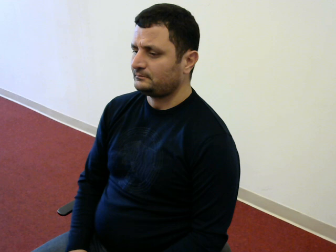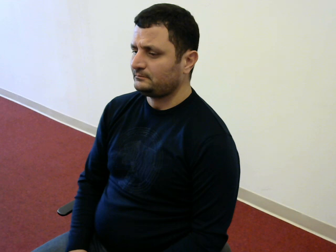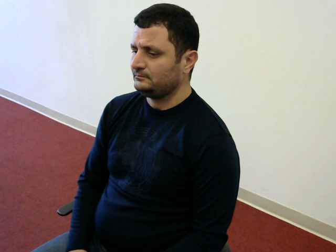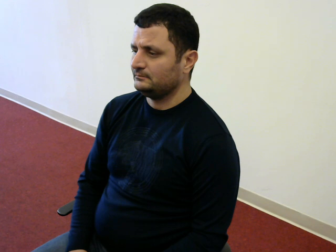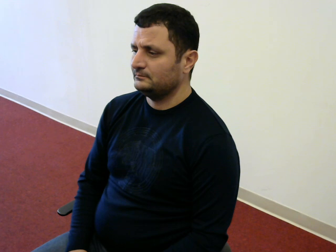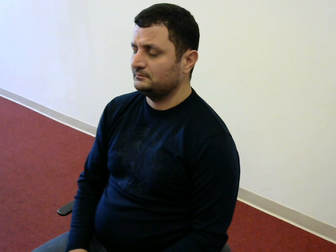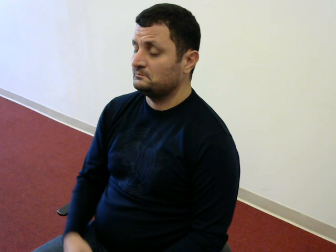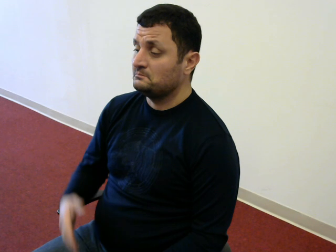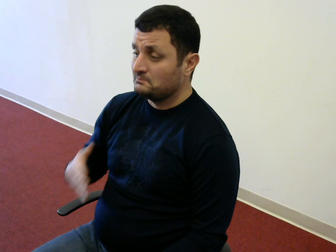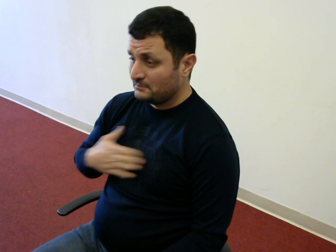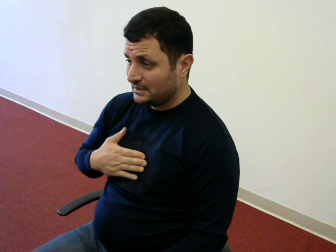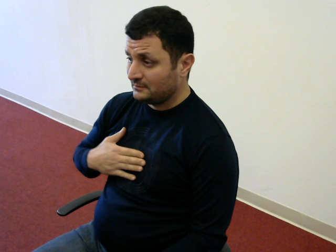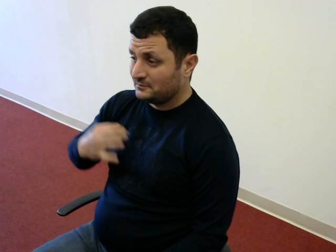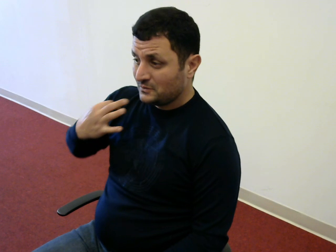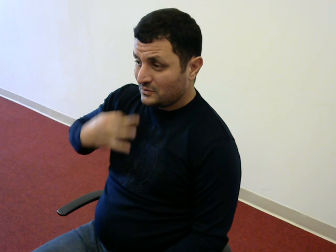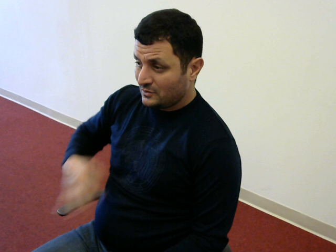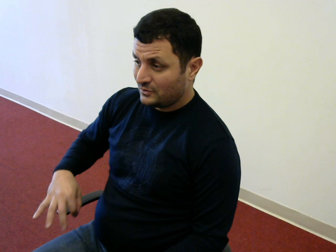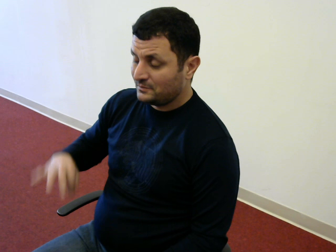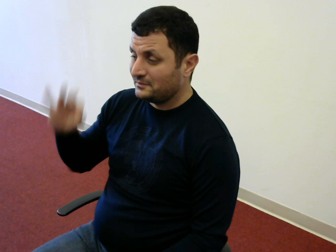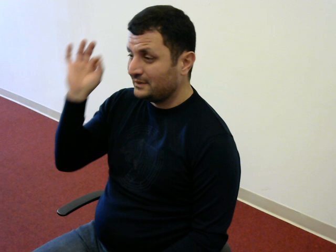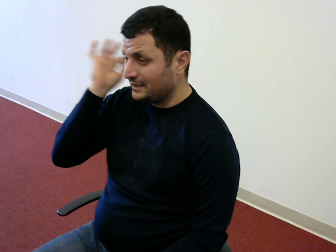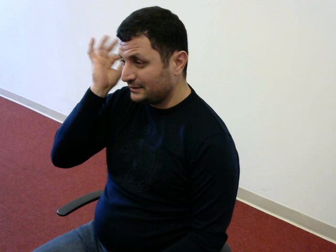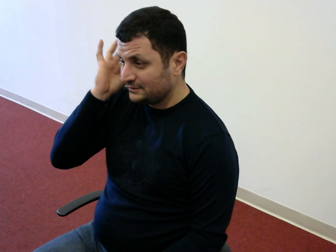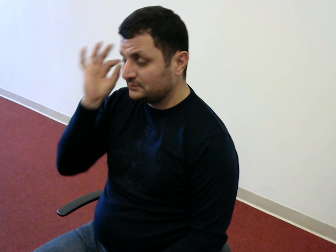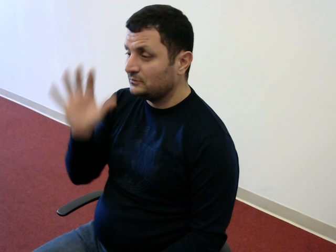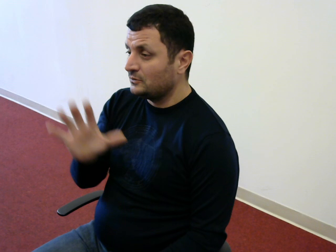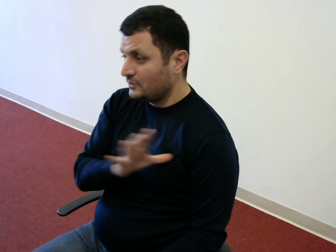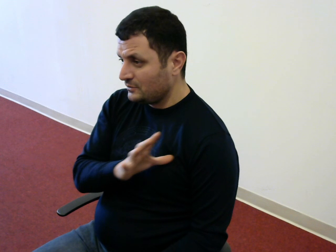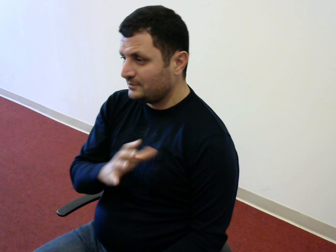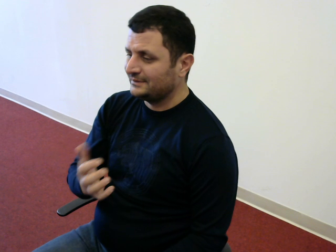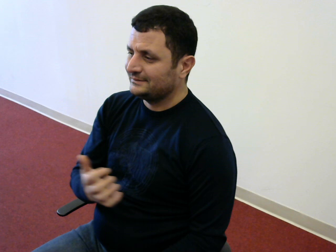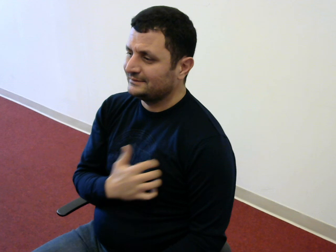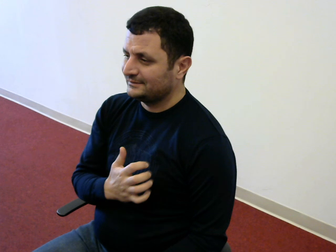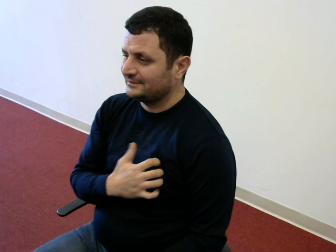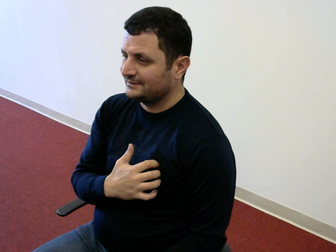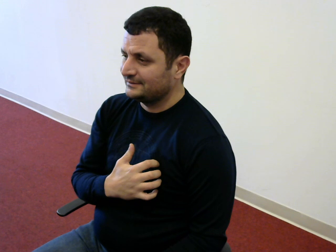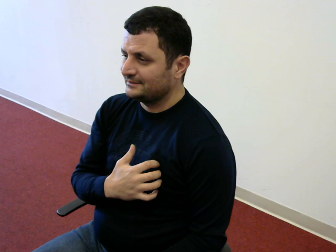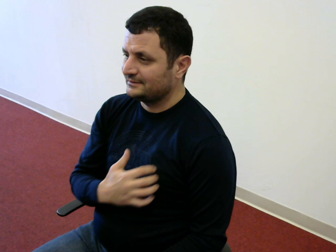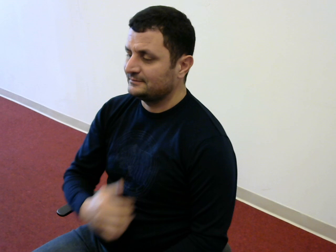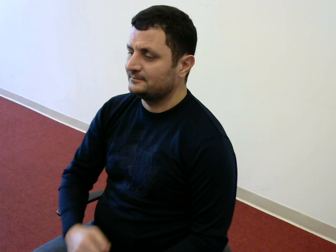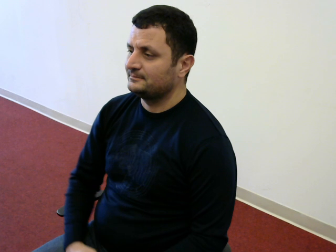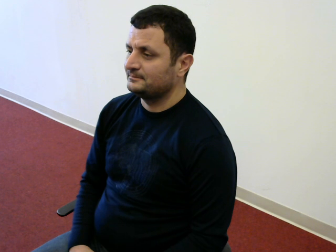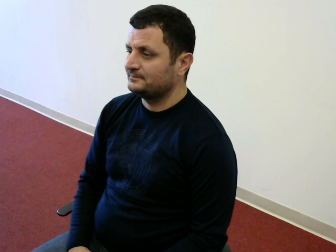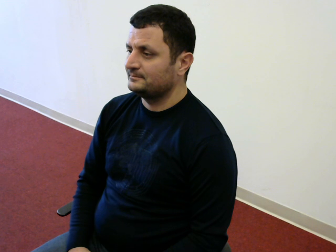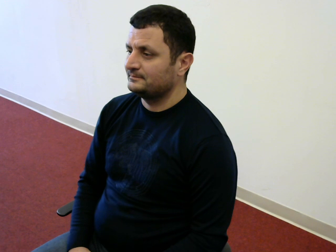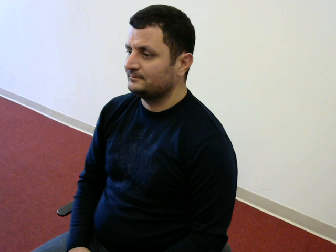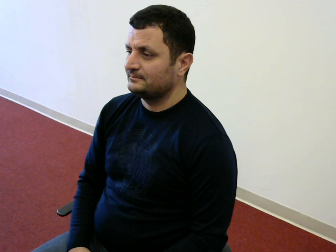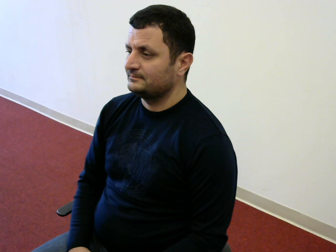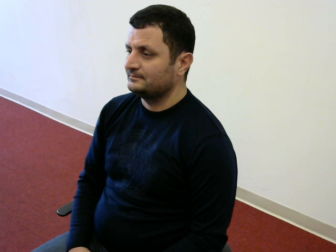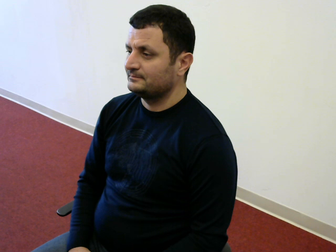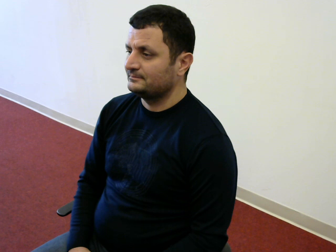Mənim oğlum həkim olmaq istəyir